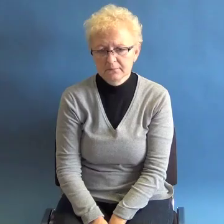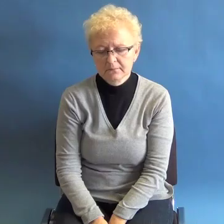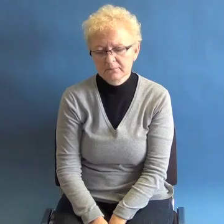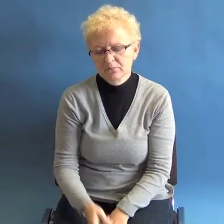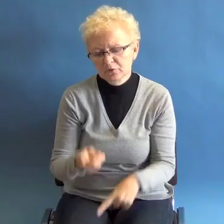Źle.